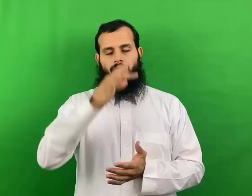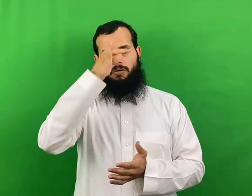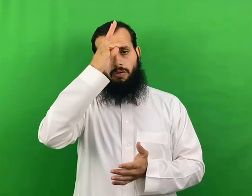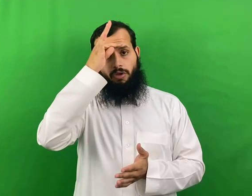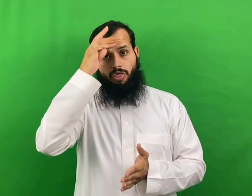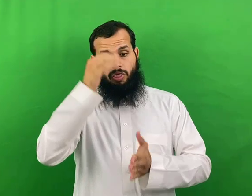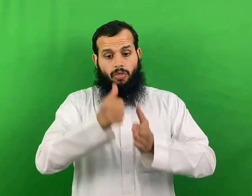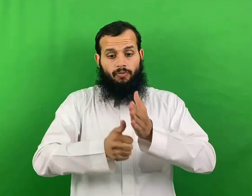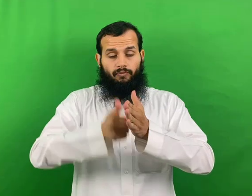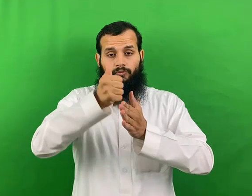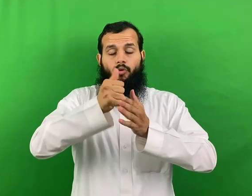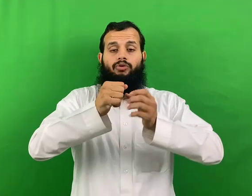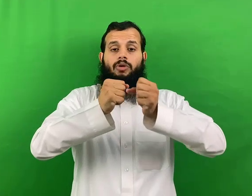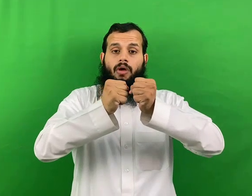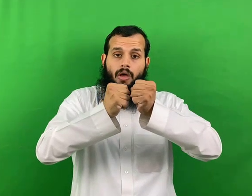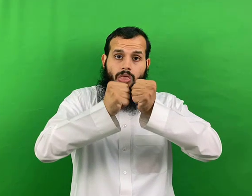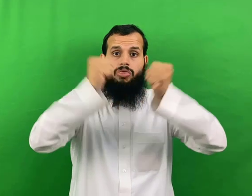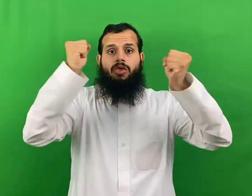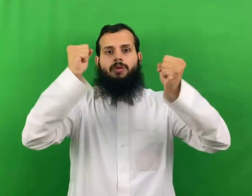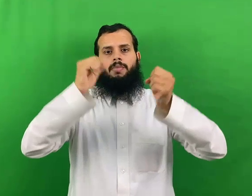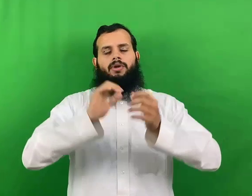قد فاز فوزا عظيما